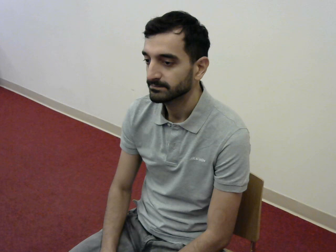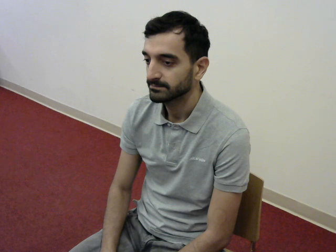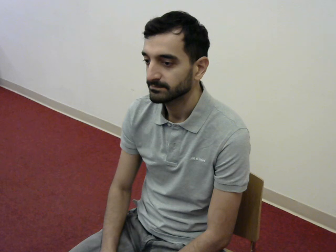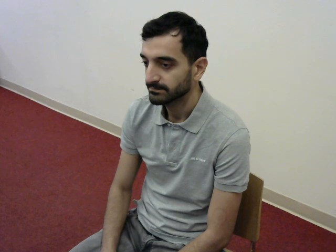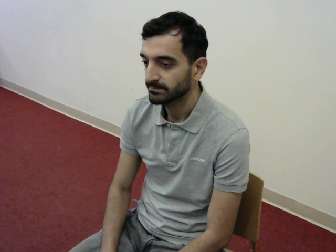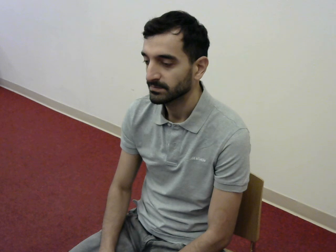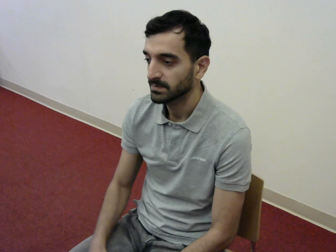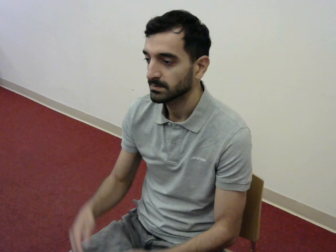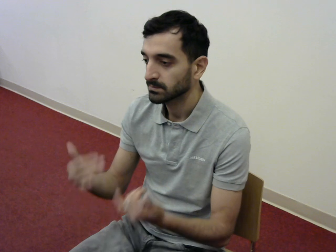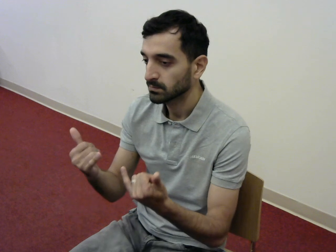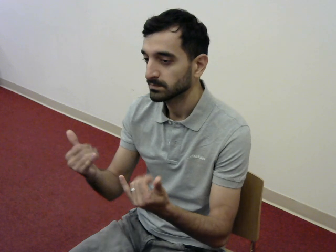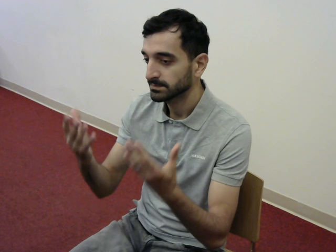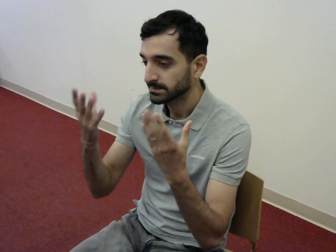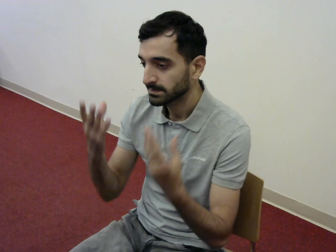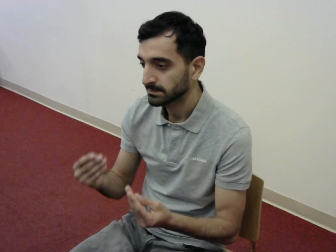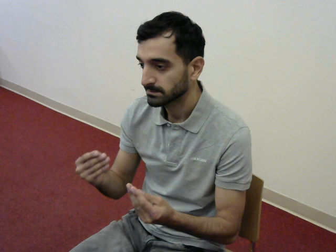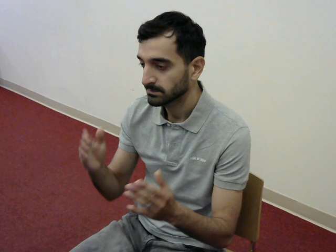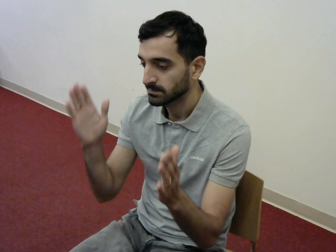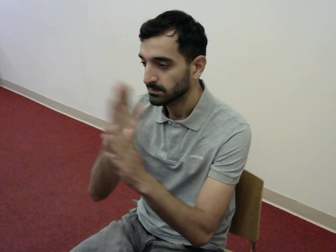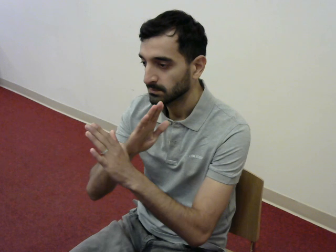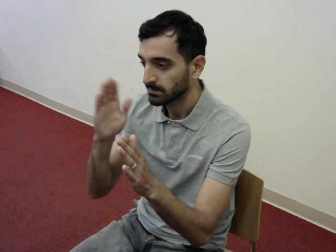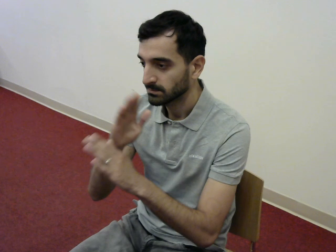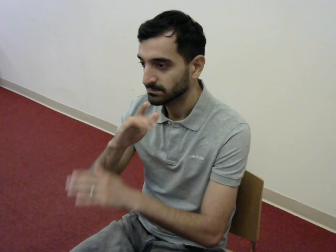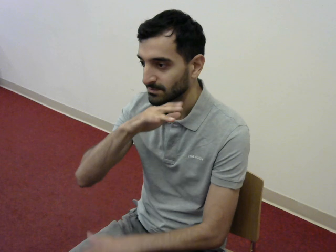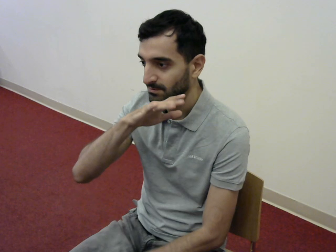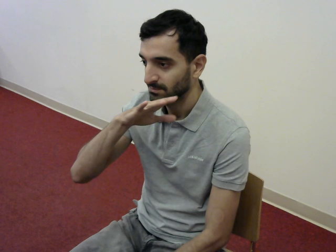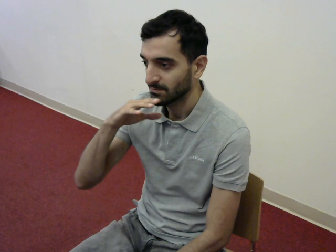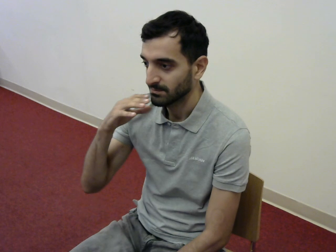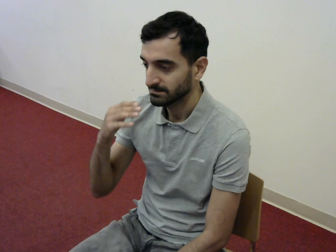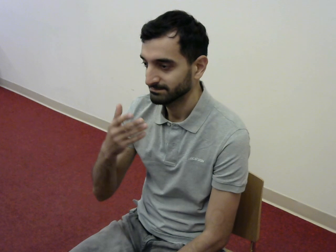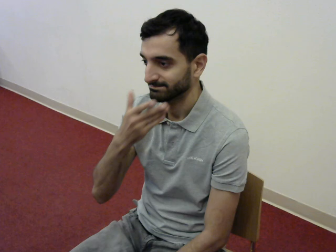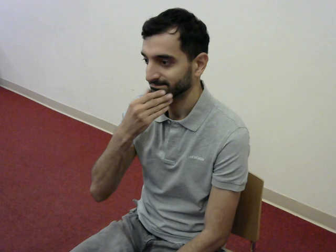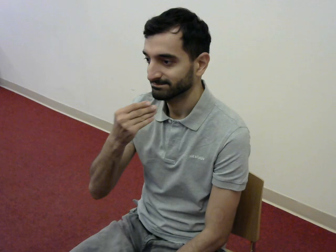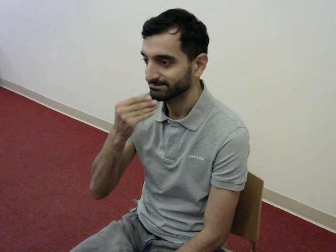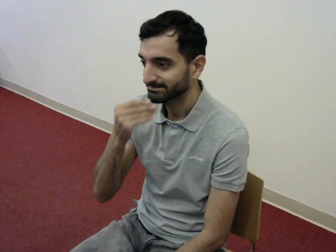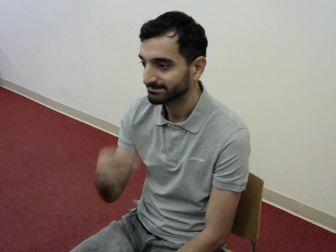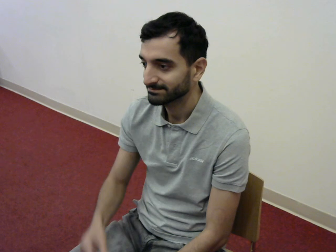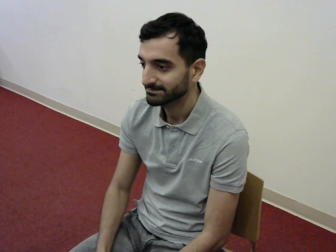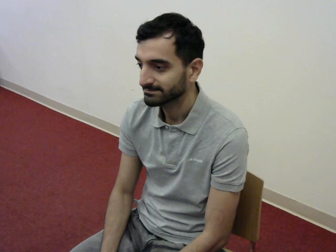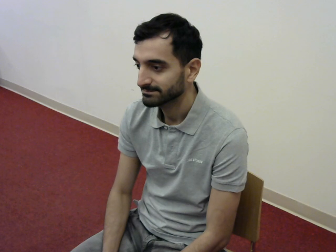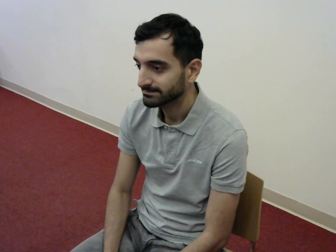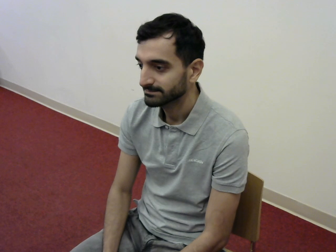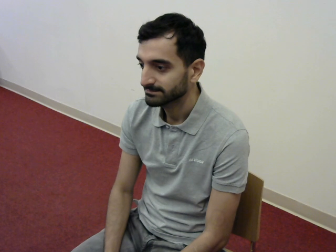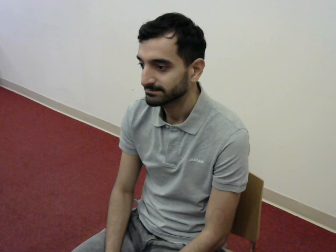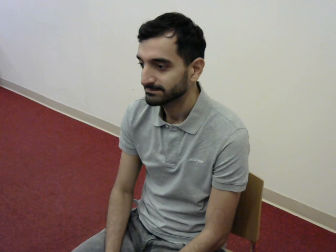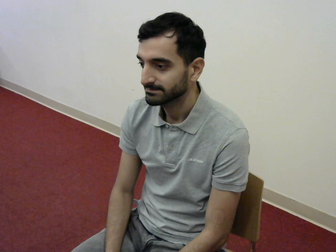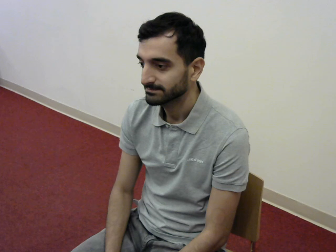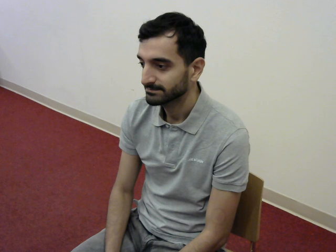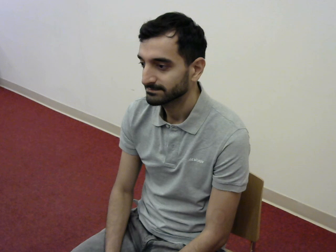Bu gün hava çox gözəldir